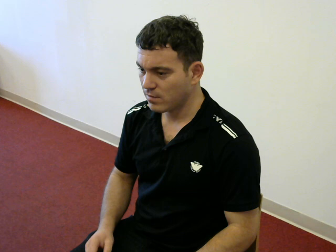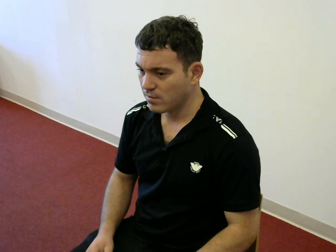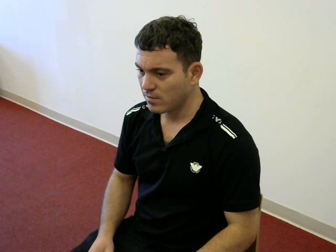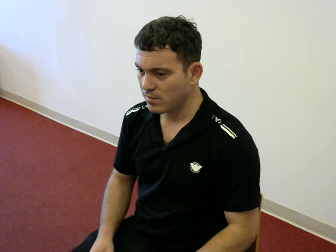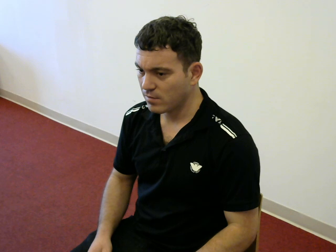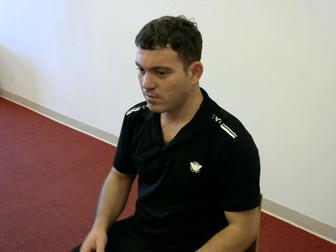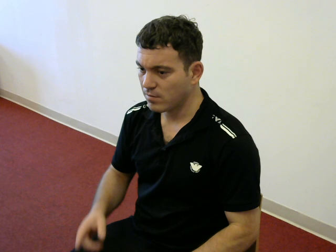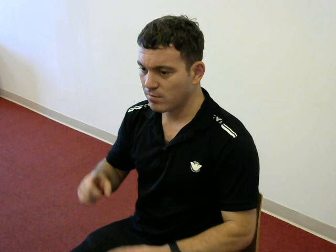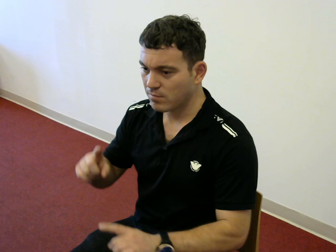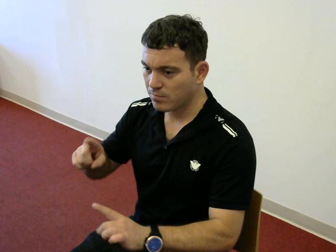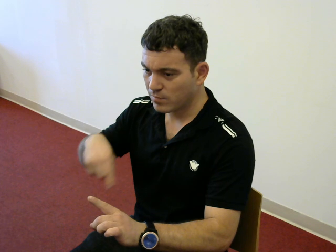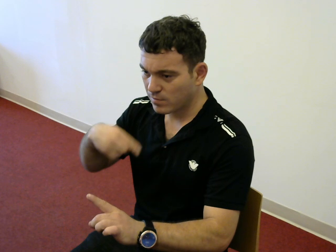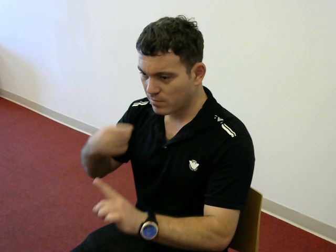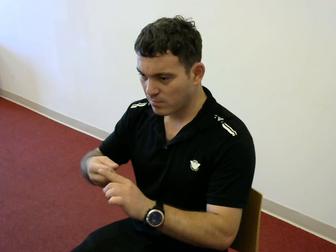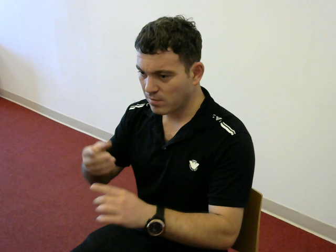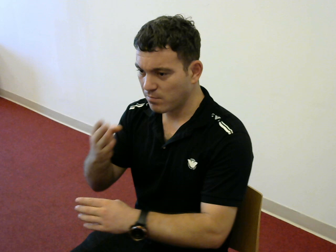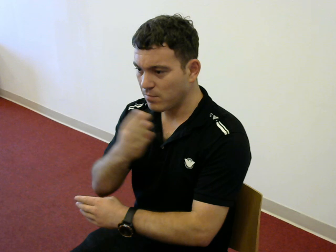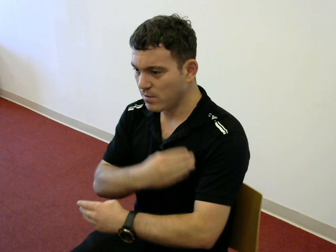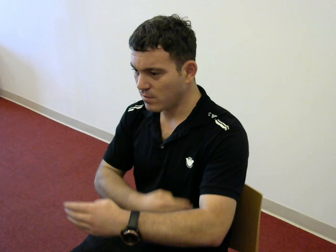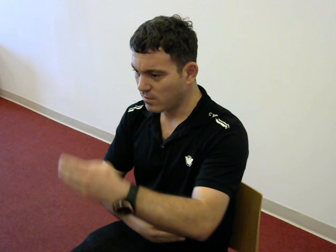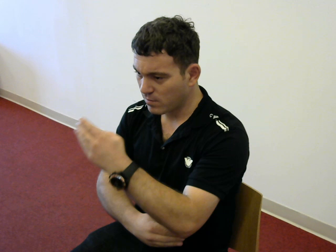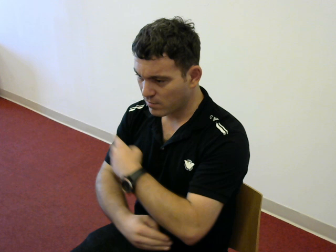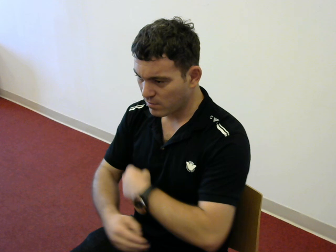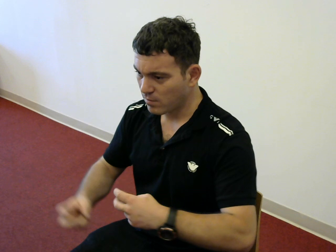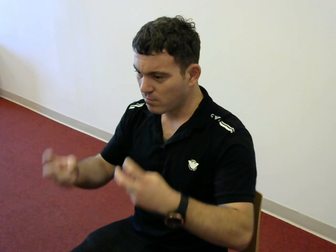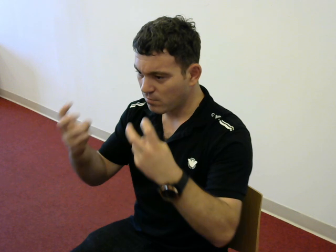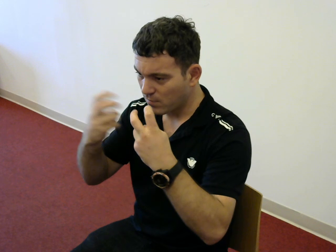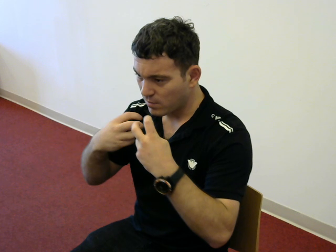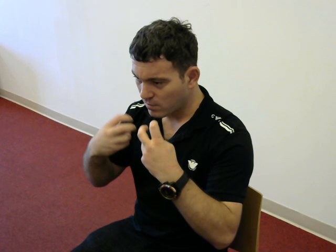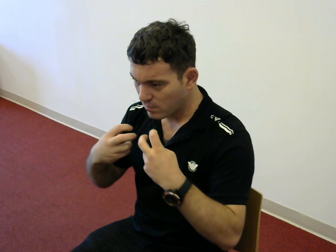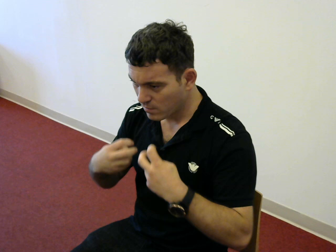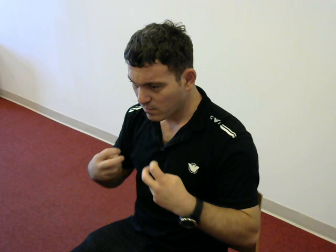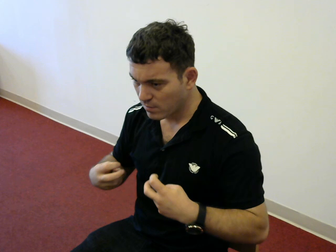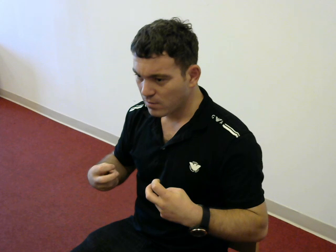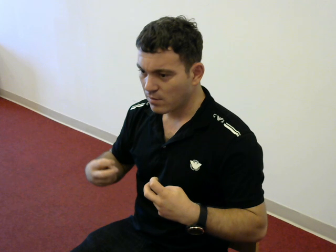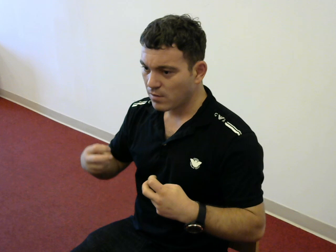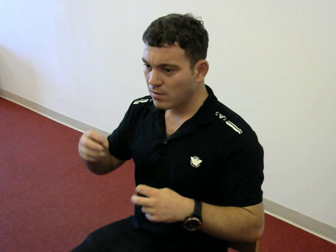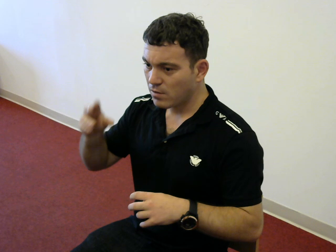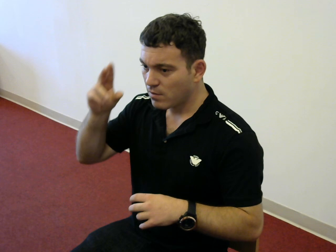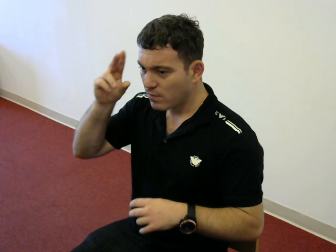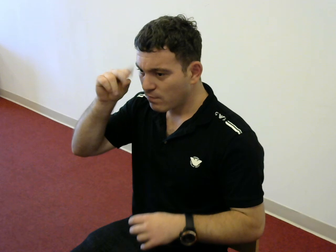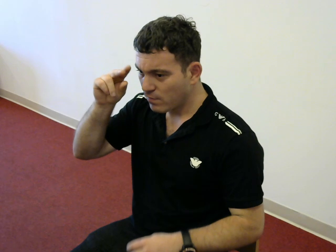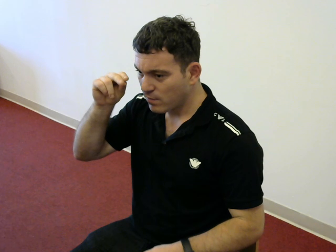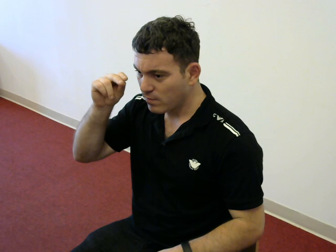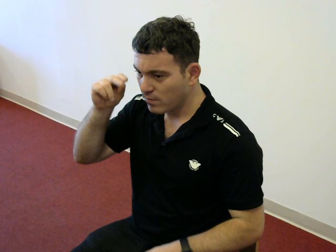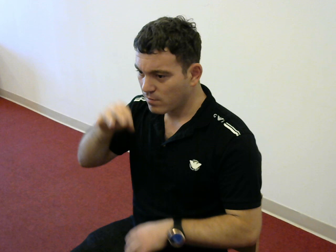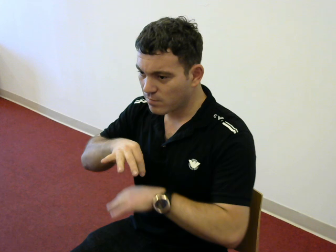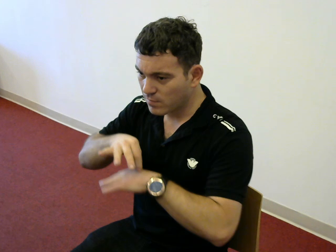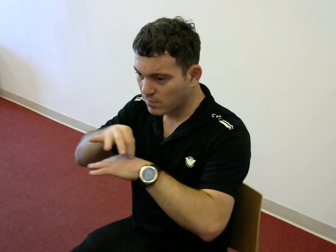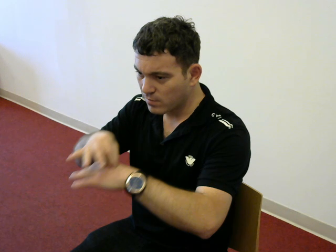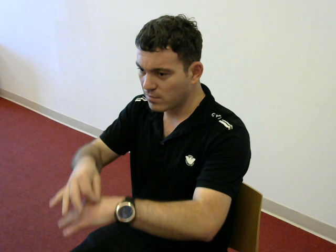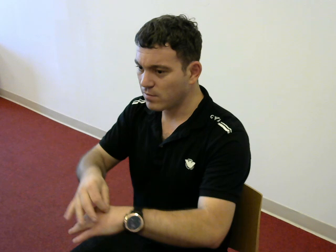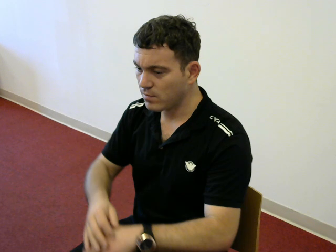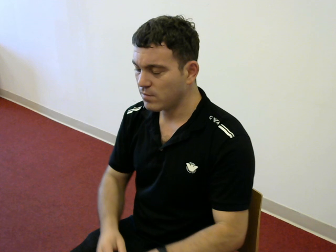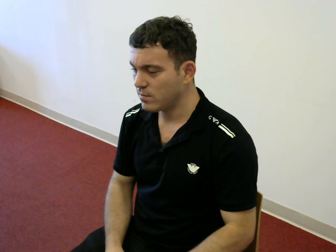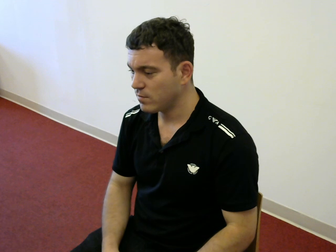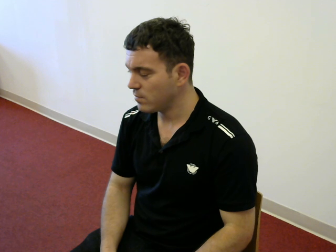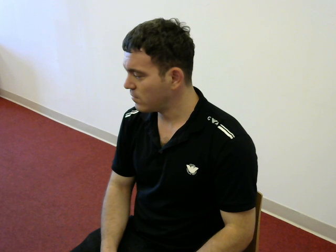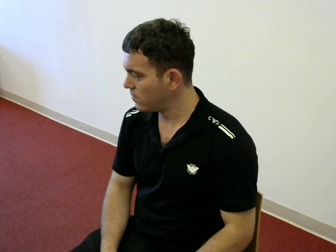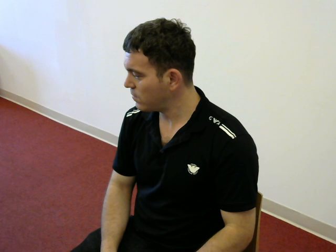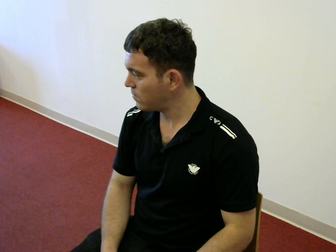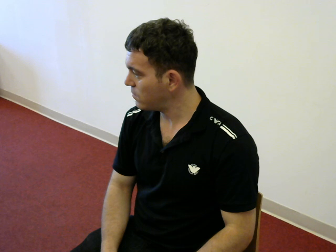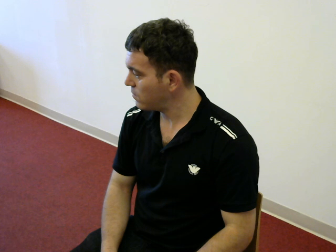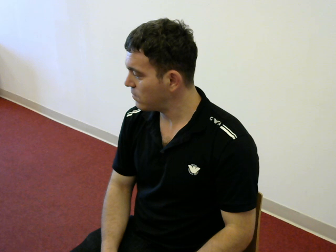Növbəti əlillik müayinəsi nə zaman keçiriləcək?